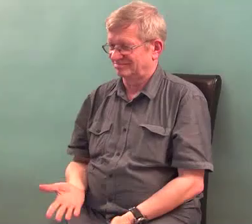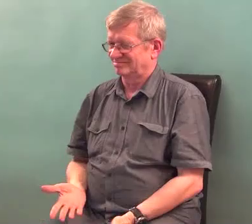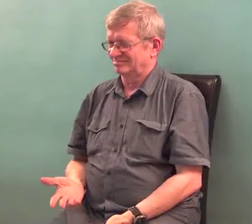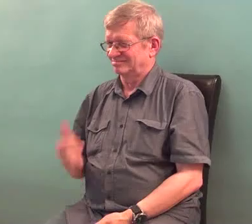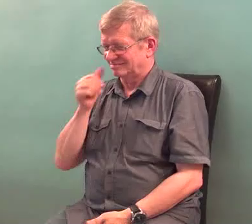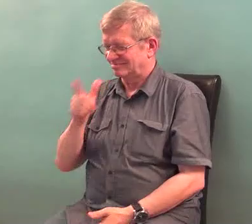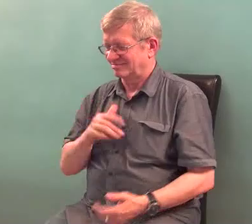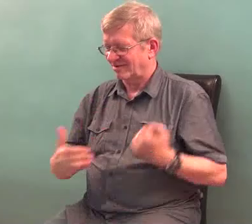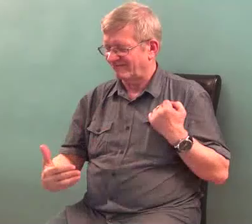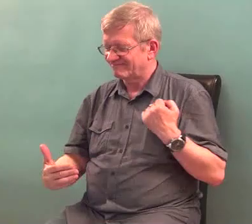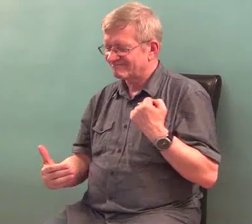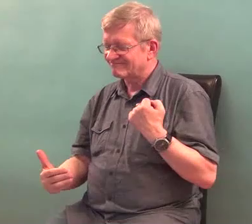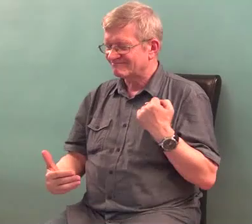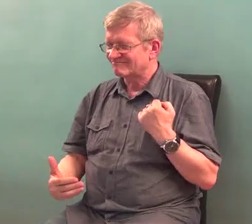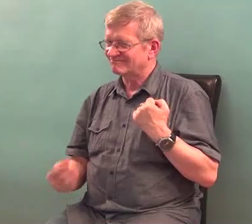Z dziewczyną się wspaniale tańczy.